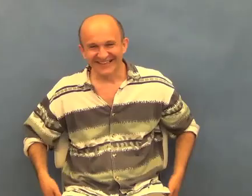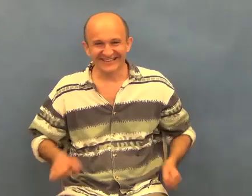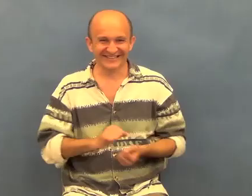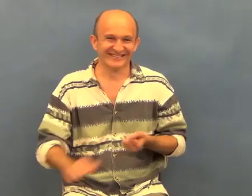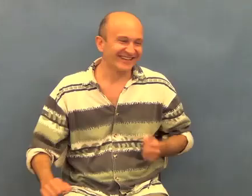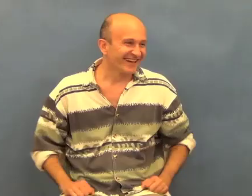Zniszczony.